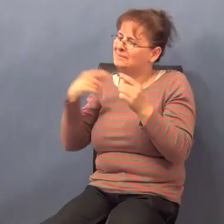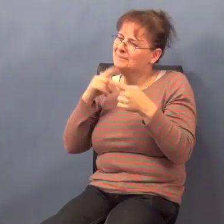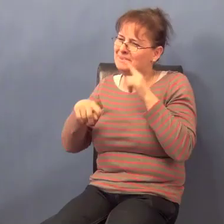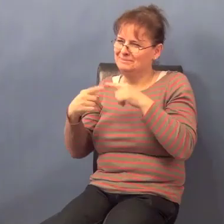Dobrze mówisz.